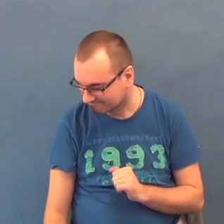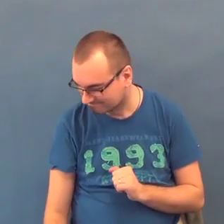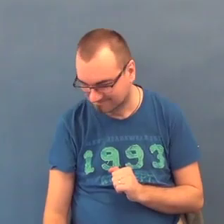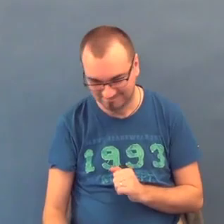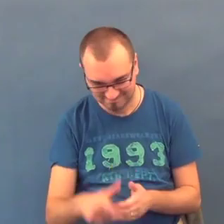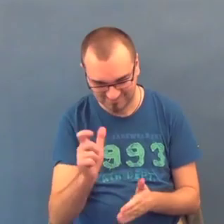Weź zwolnienie.